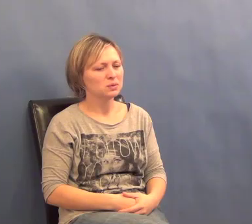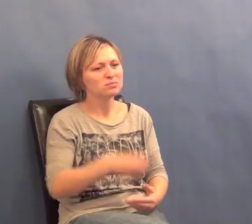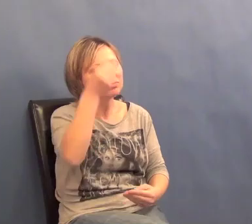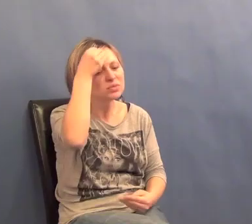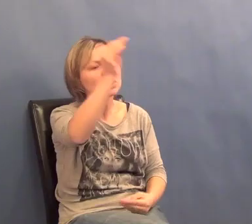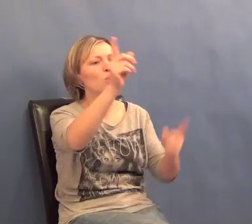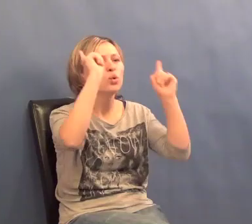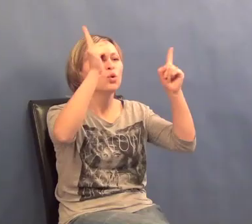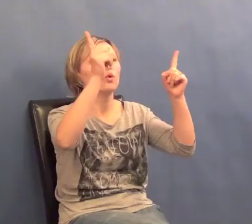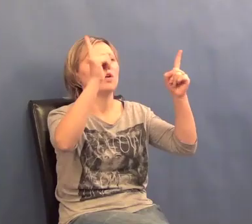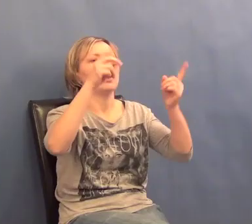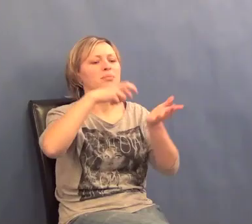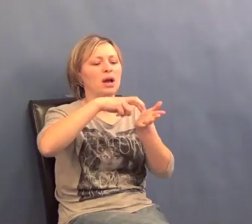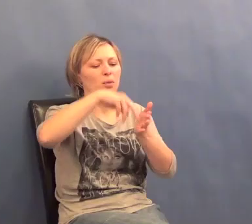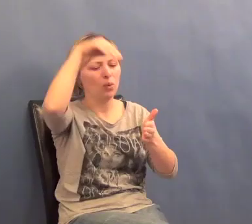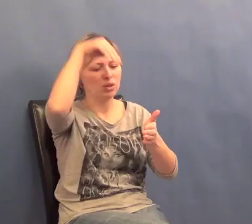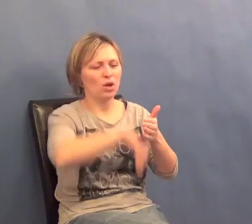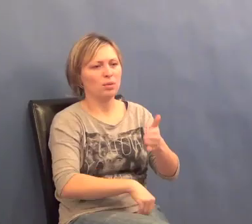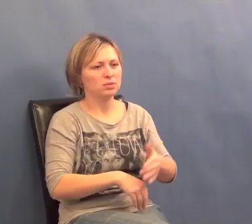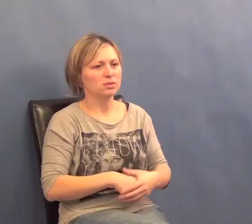Uprzedza, żeby być ostrożnym i nie wpaść do rowu.